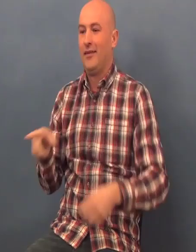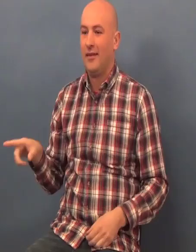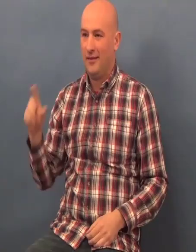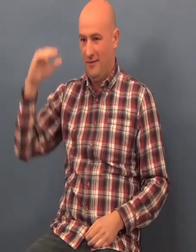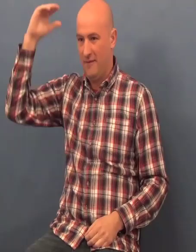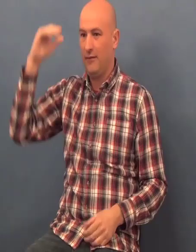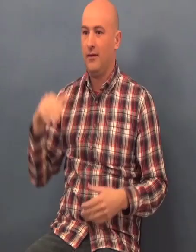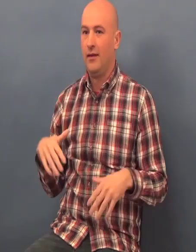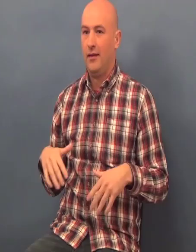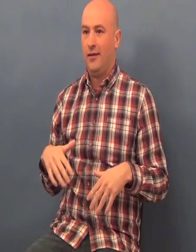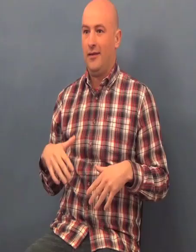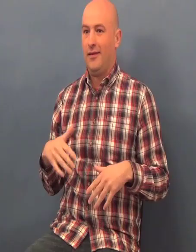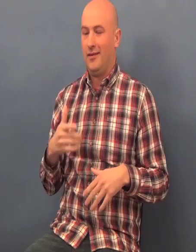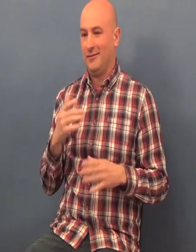A ta duża denerwuje się.